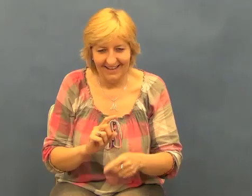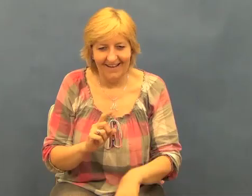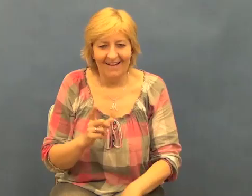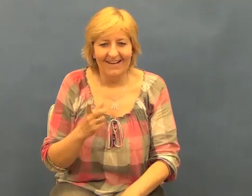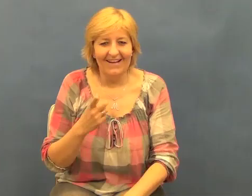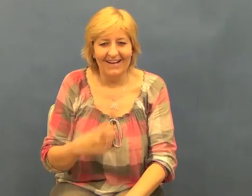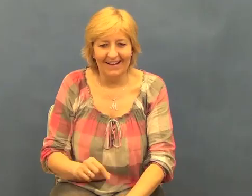Aha.